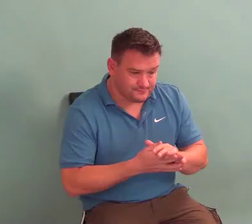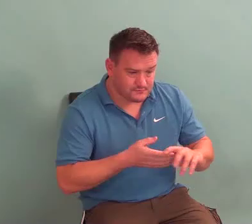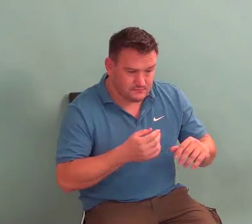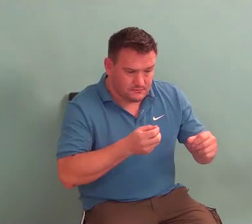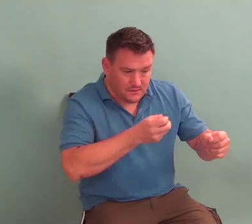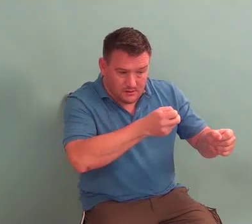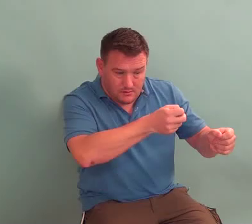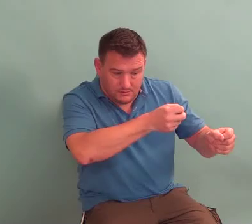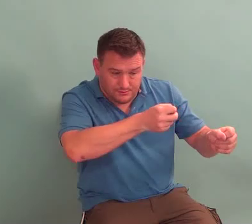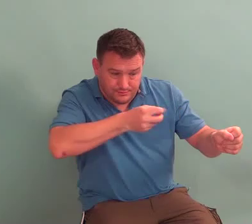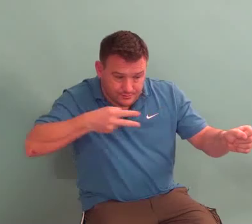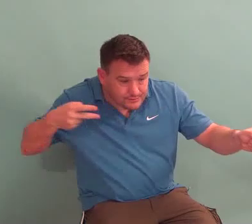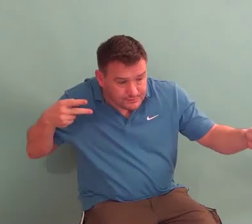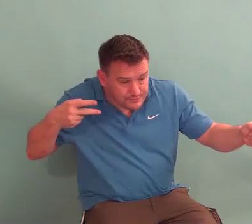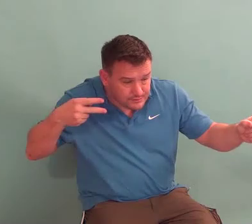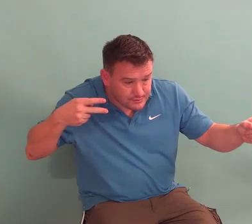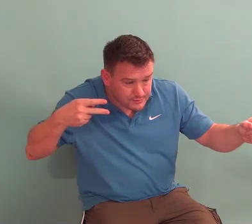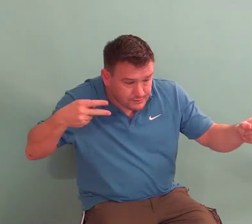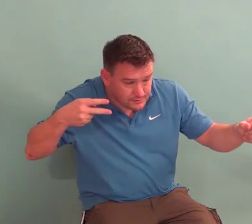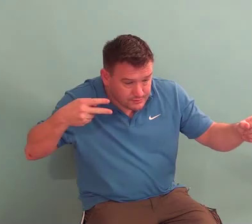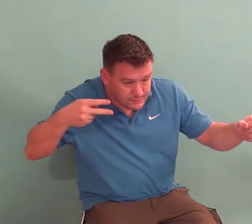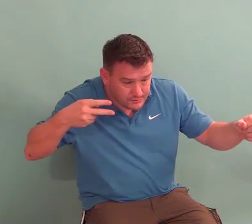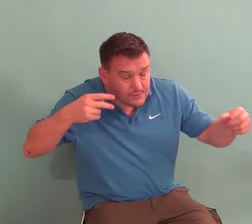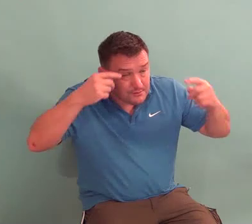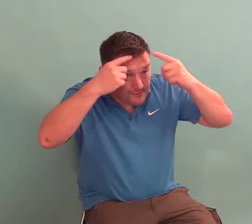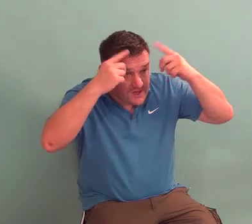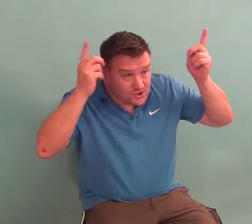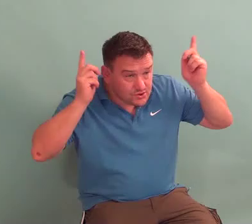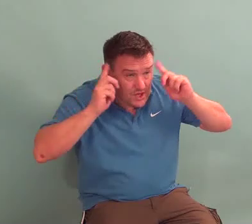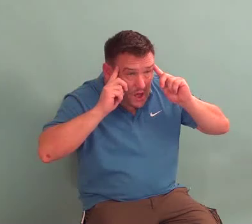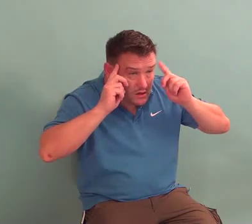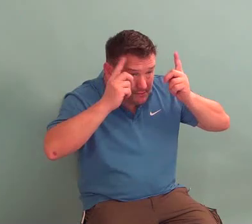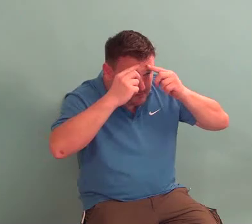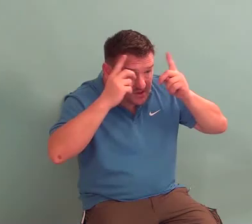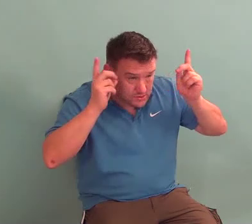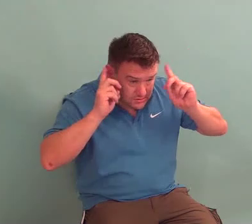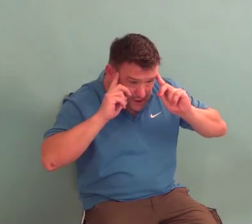Myszka strzela z łuku.